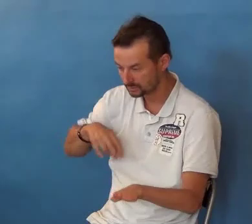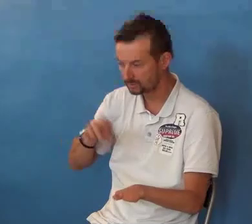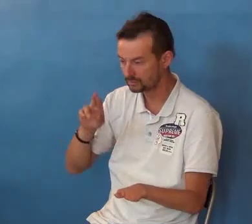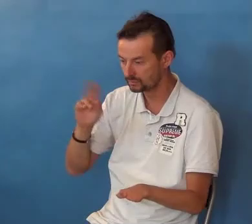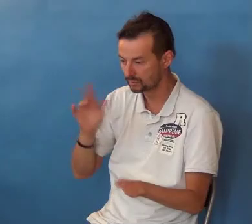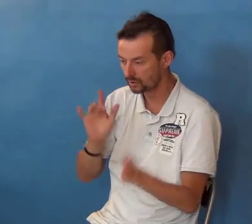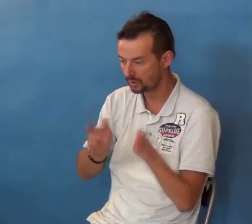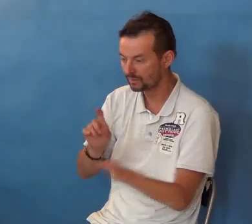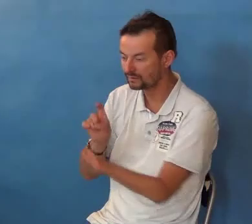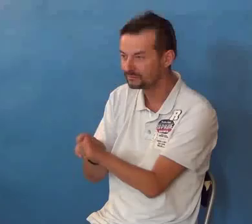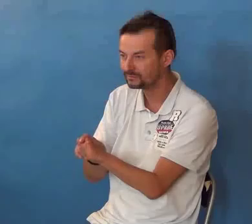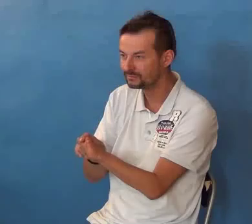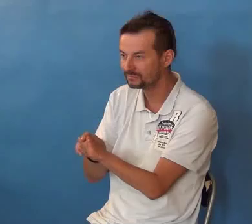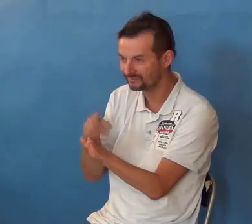Następnie jest rower z przyczepką.